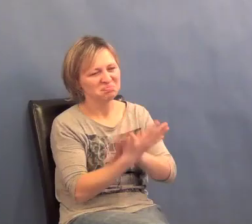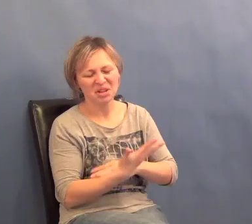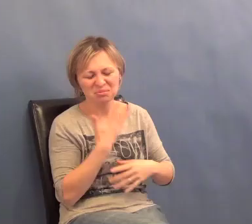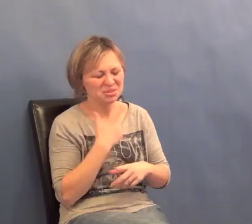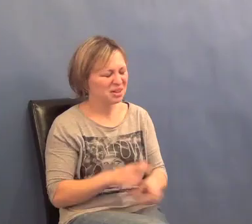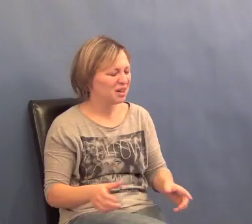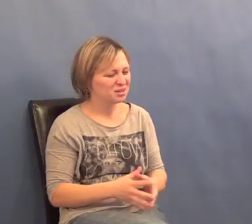Nie ma czasu.